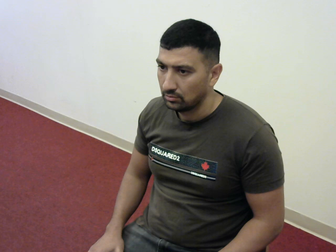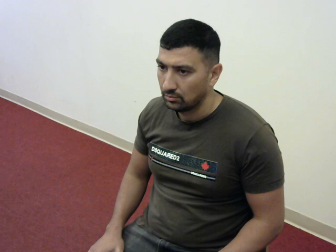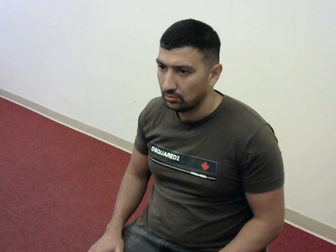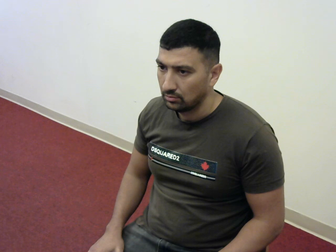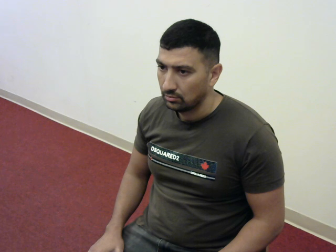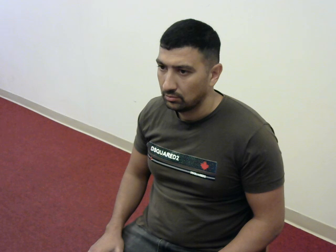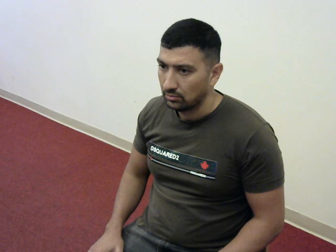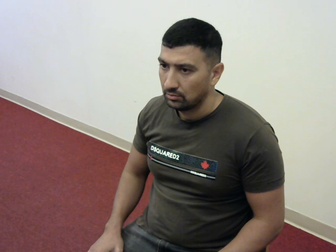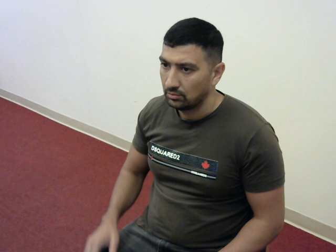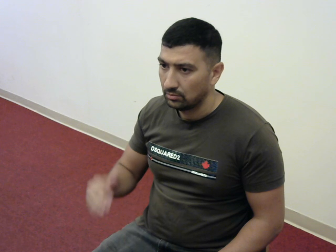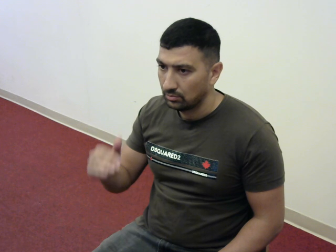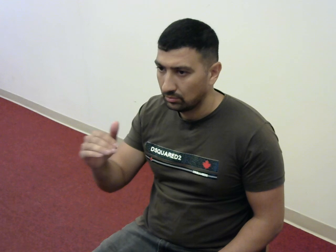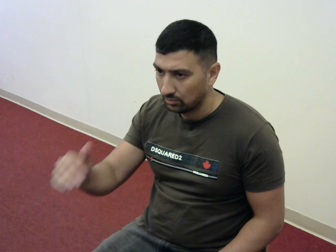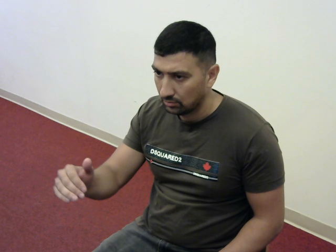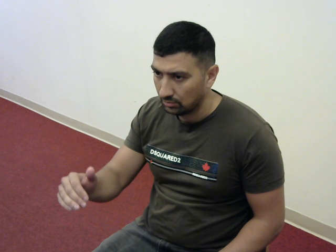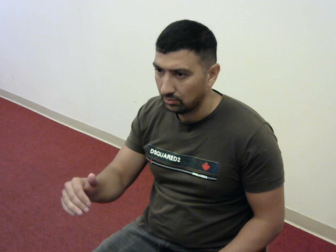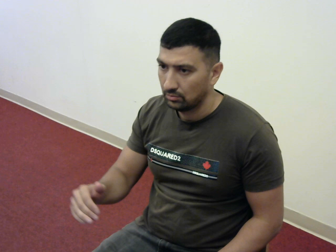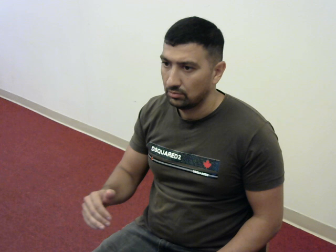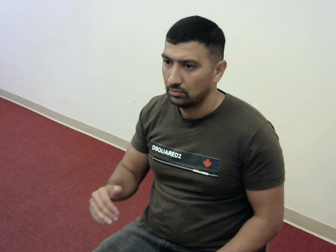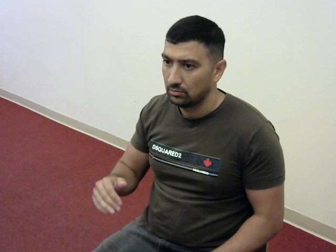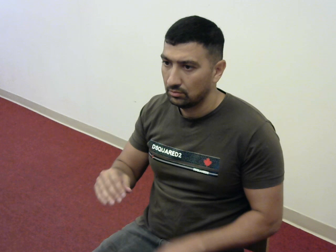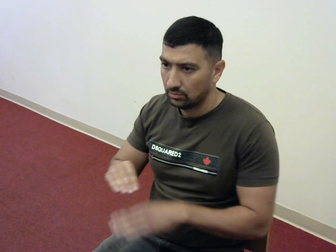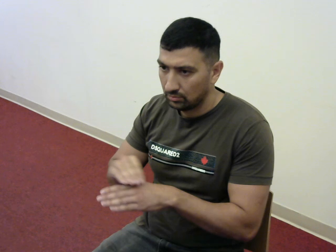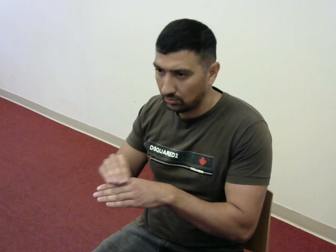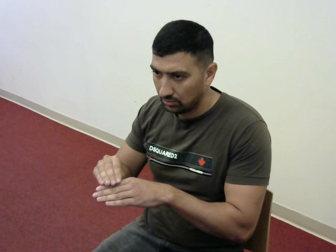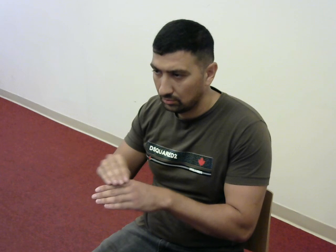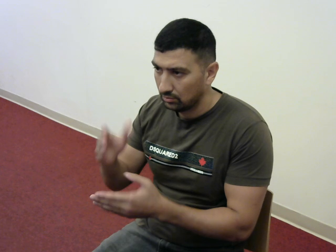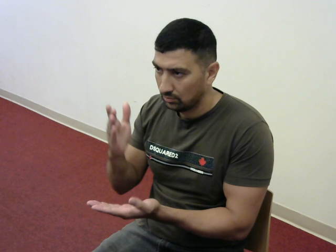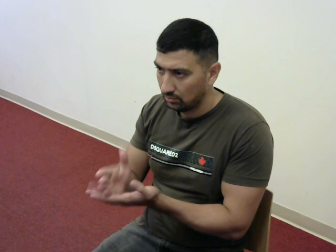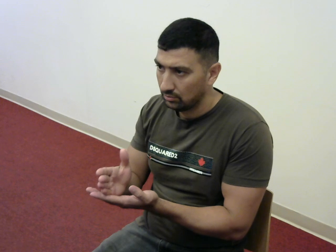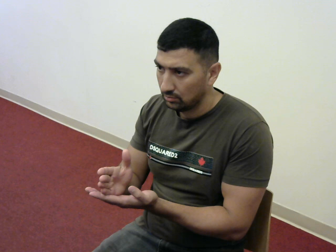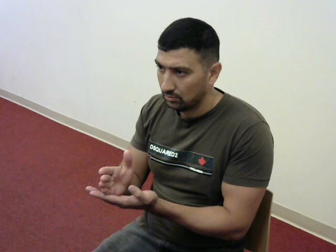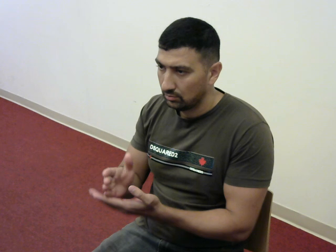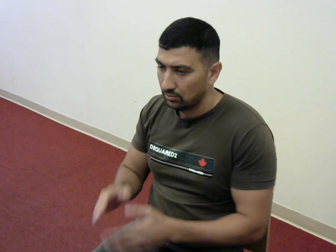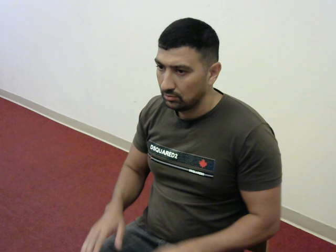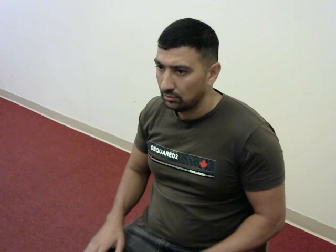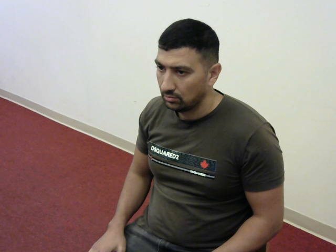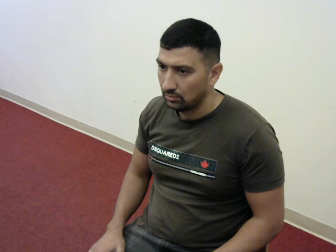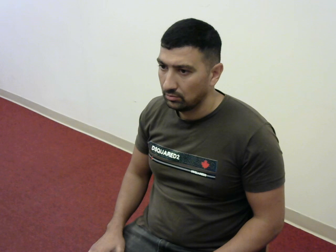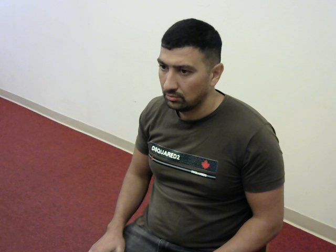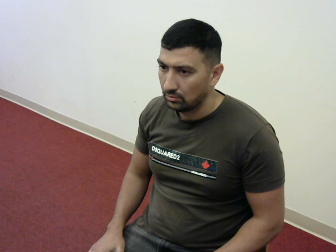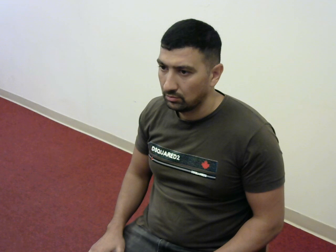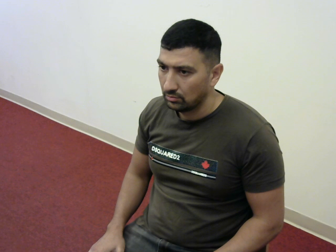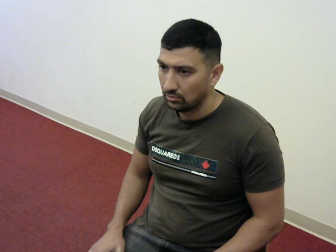Sizdə yod varmı?